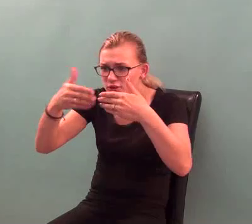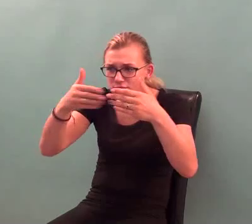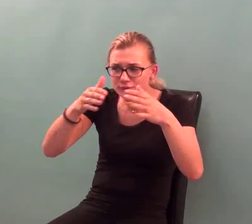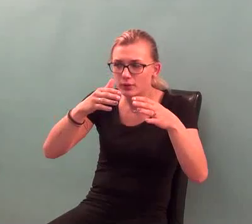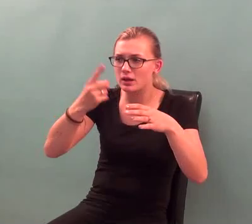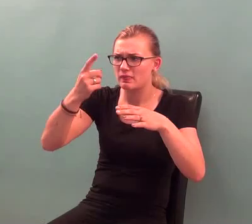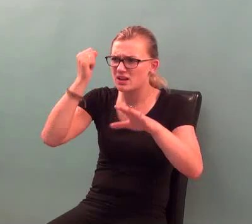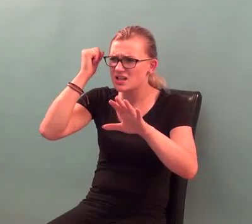Ale jedne są zamknięte, więc w nie walą.